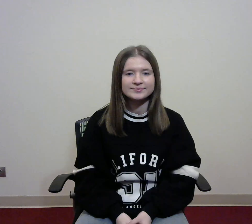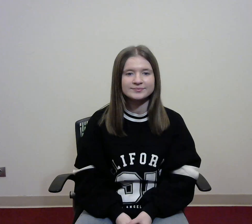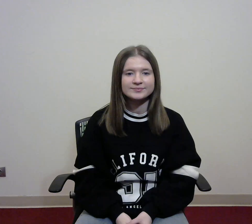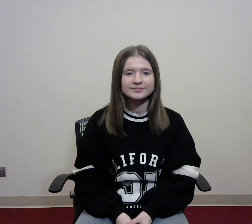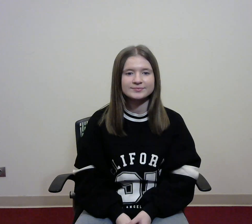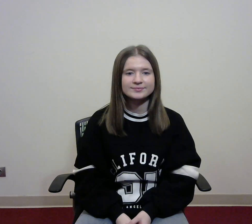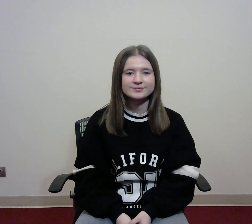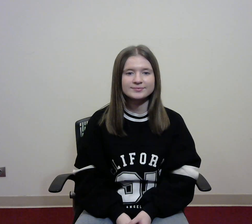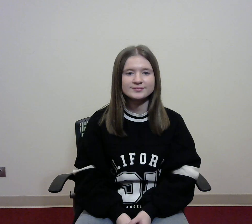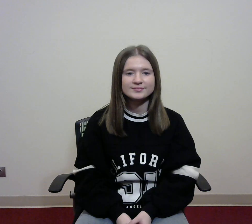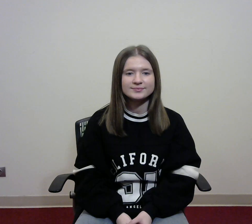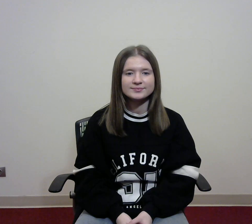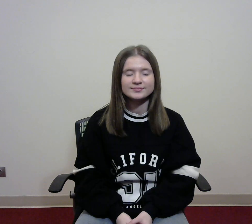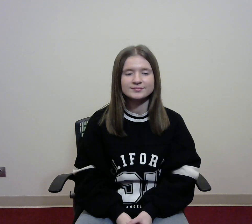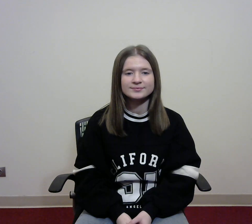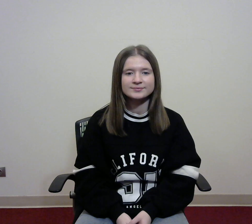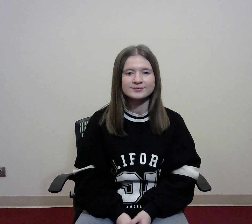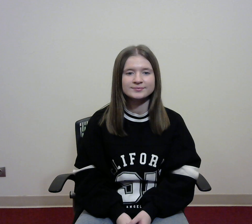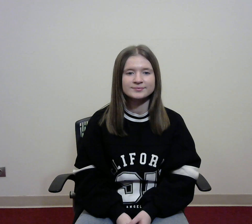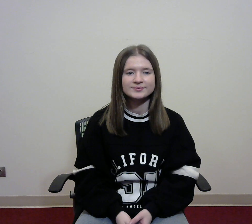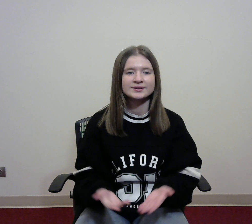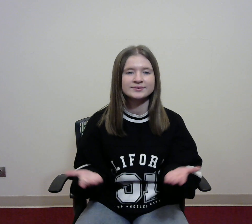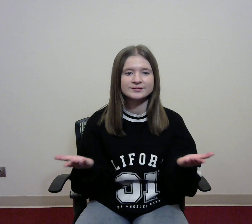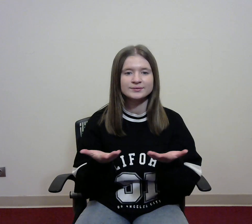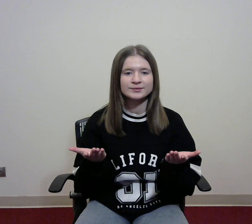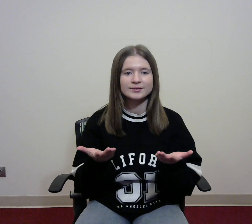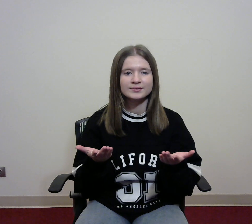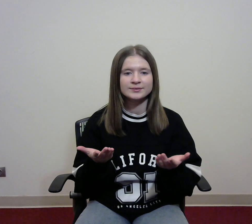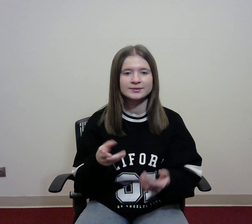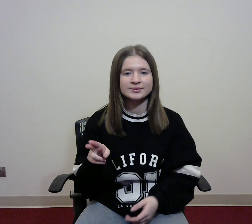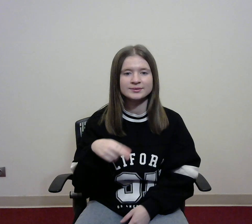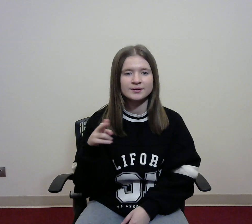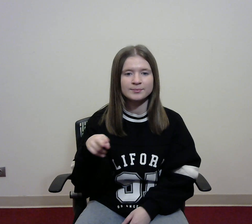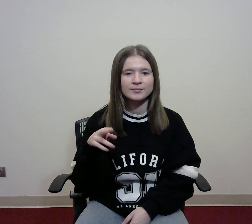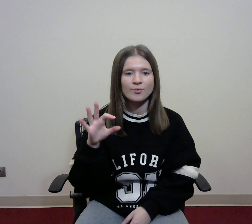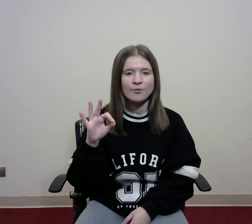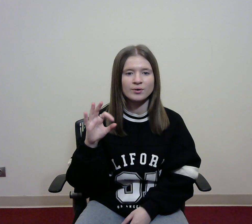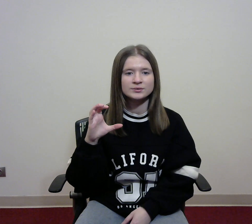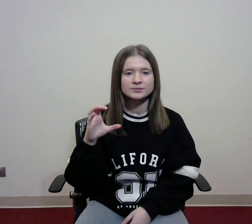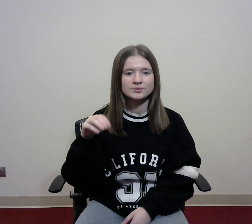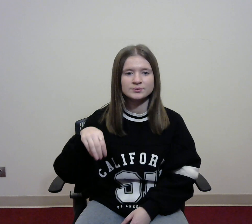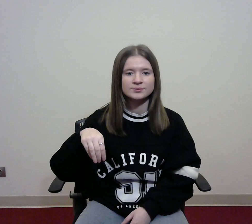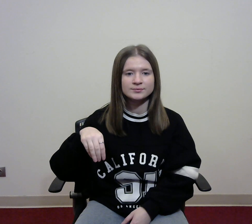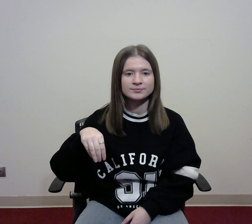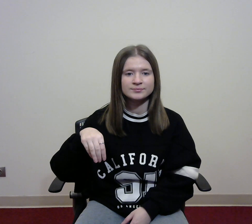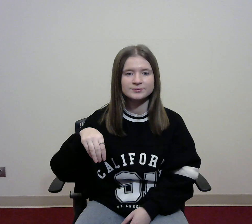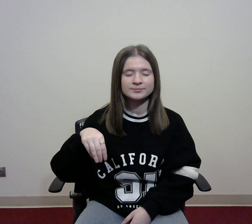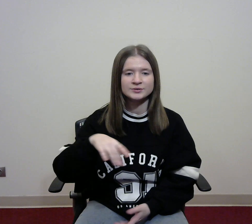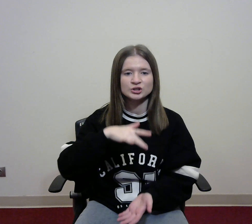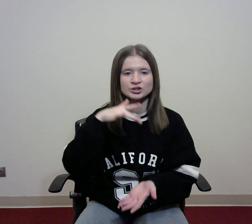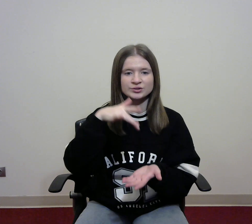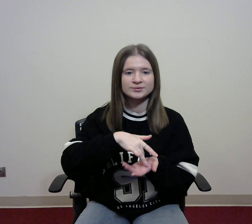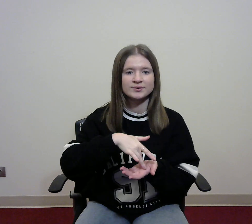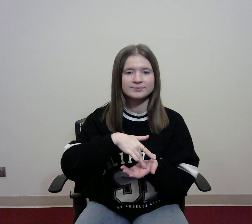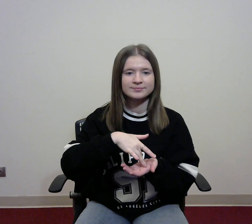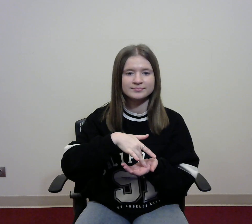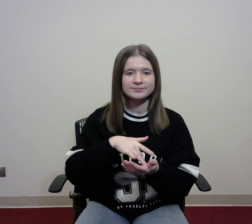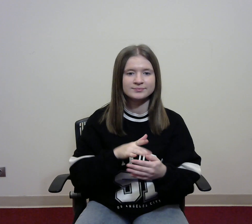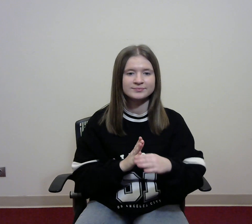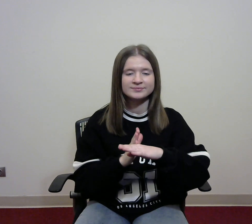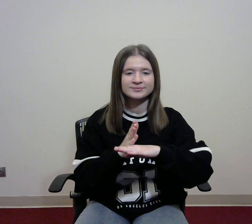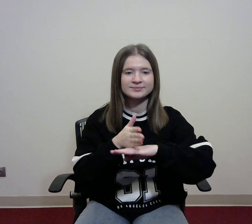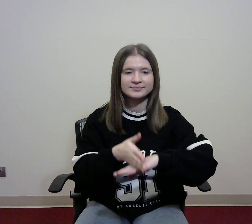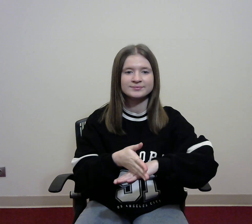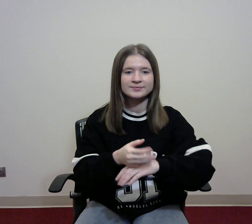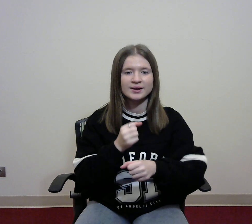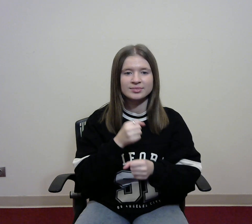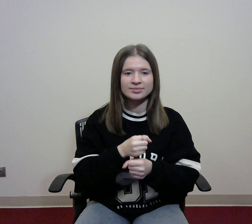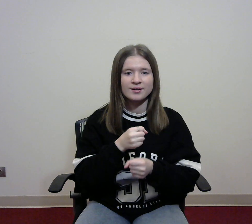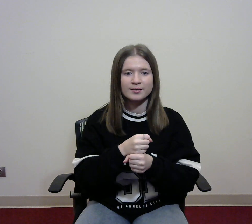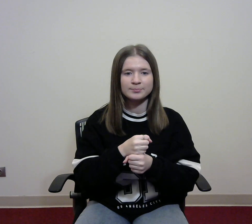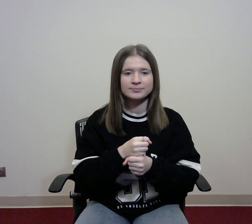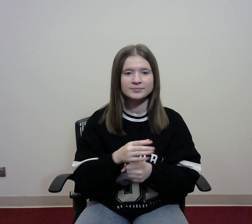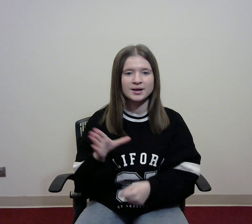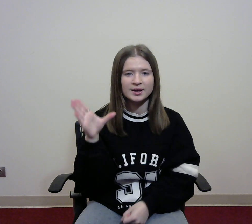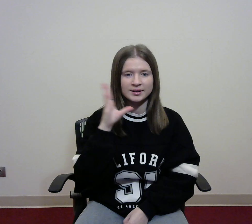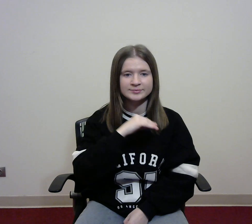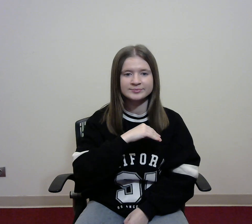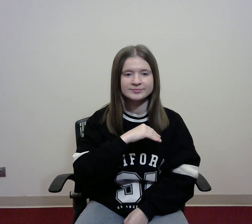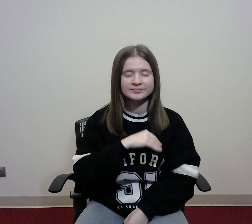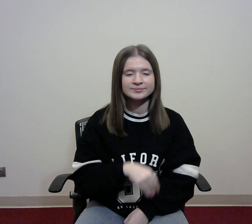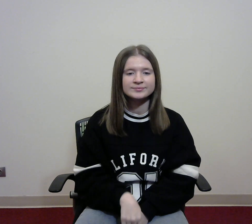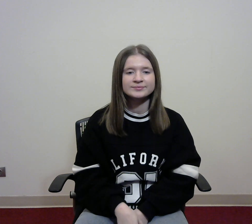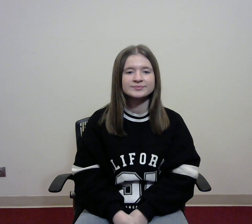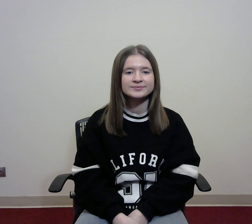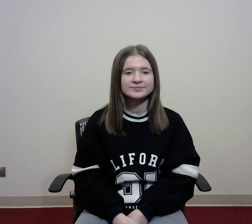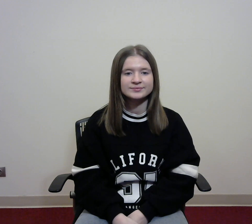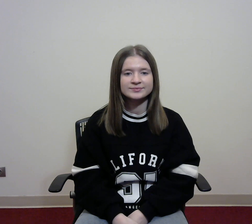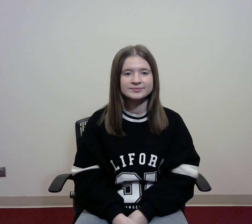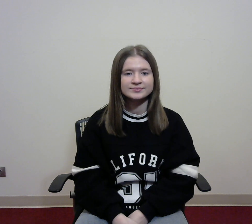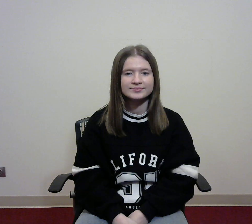Hansı DOST Mərkəzlərinə müraciət edə bilərəm?